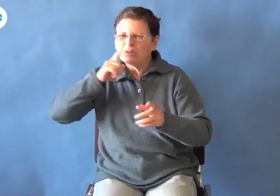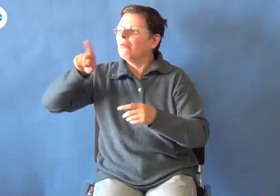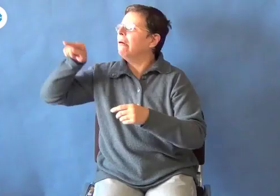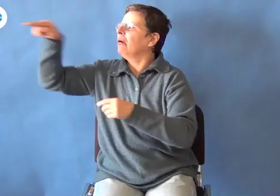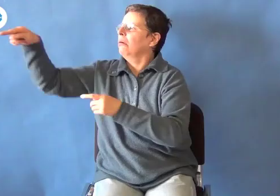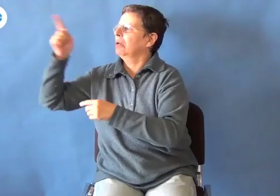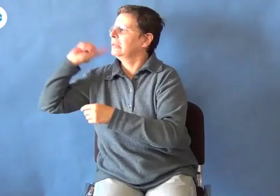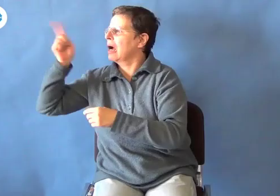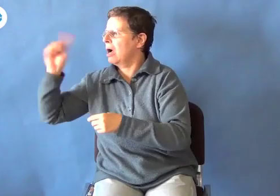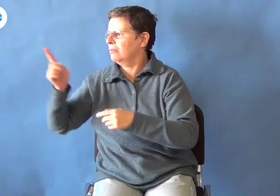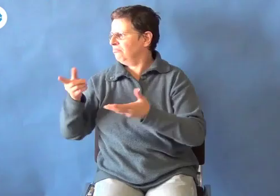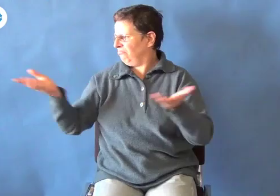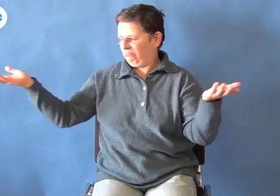Mówi o tym, że tam jest zakaz.